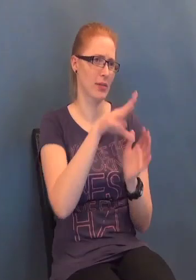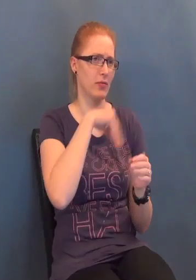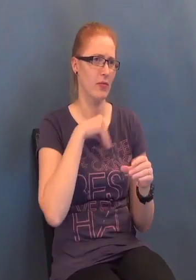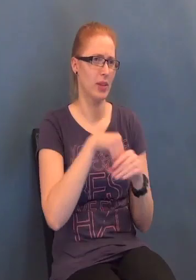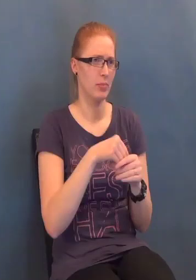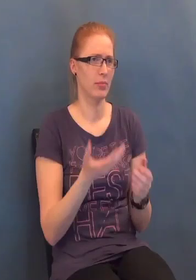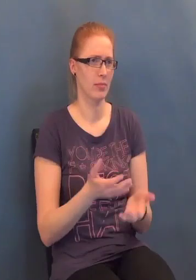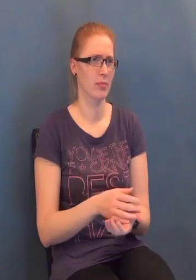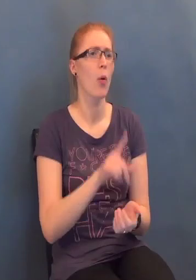Akurat razem tańczymy.